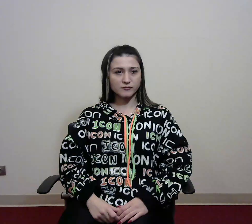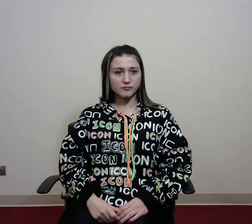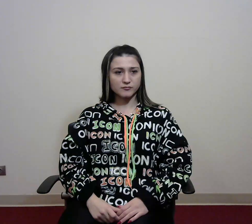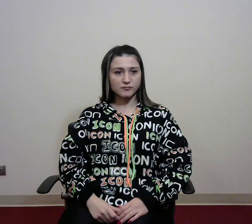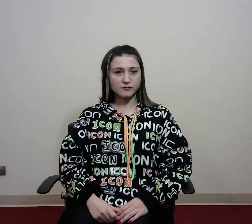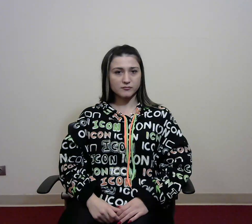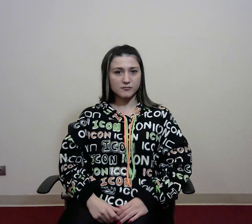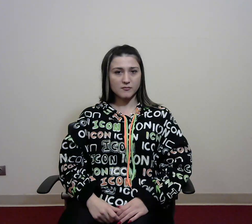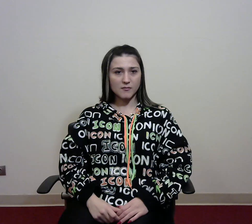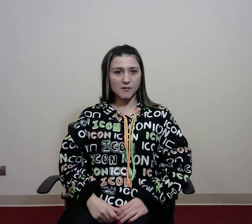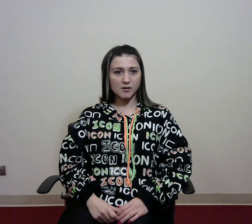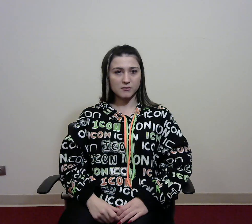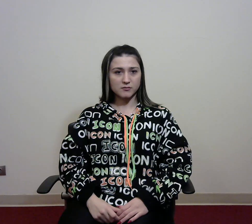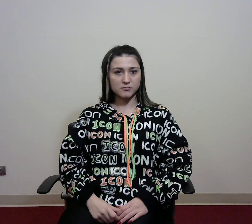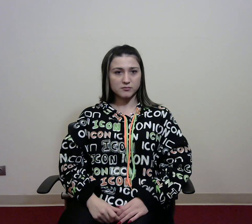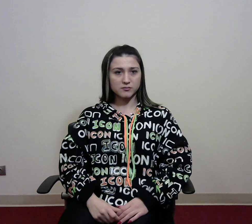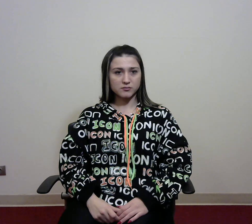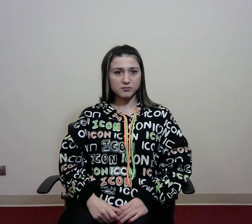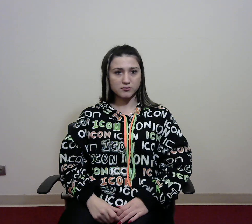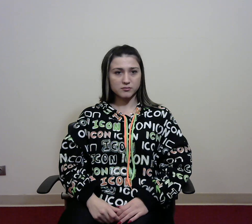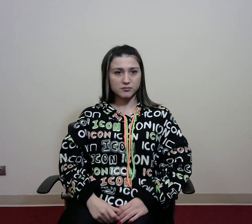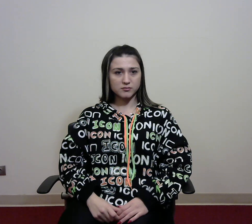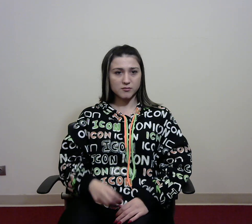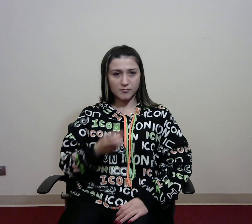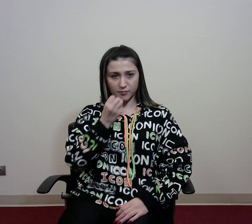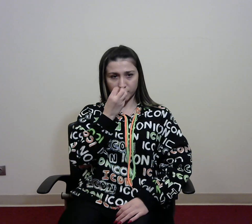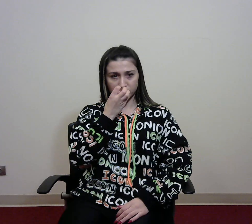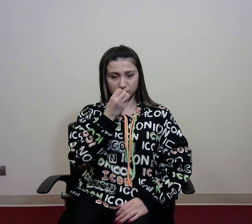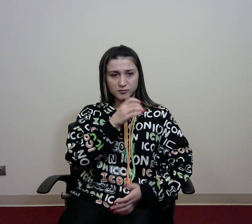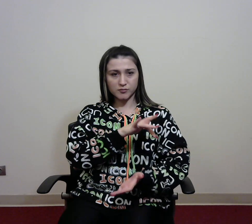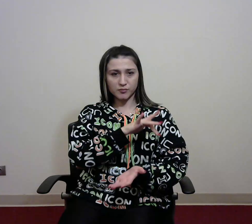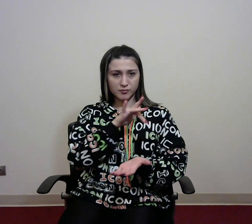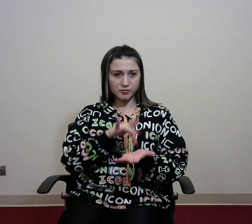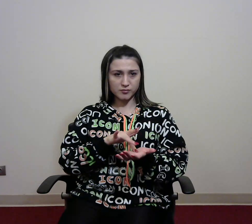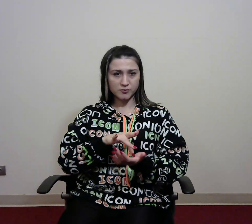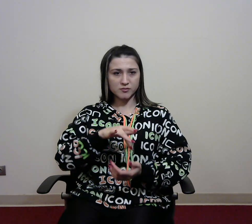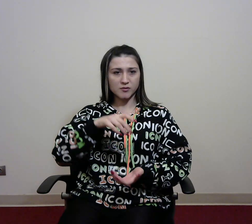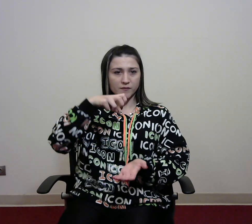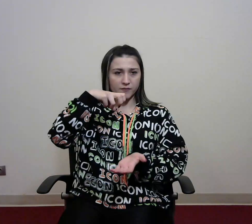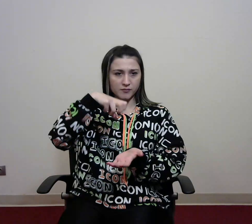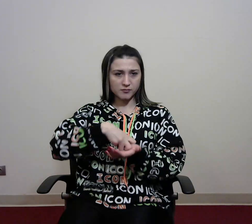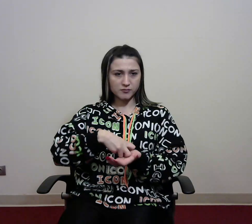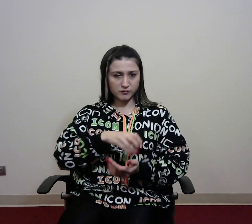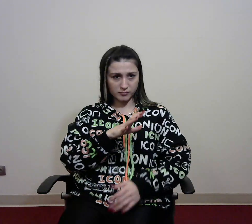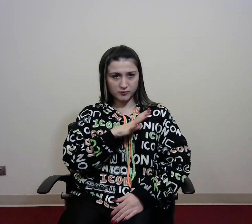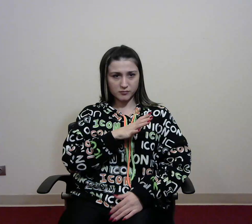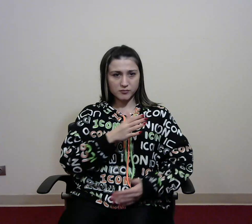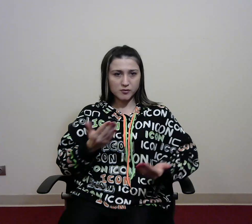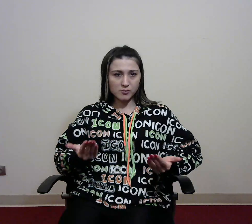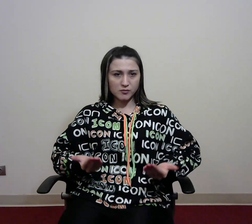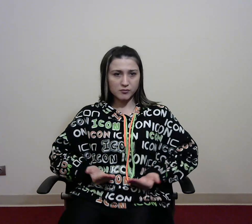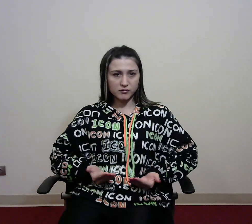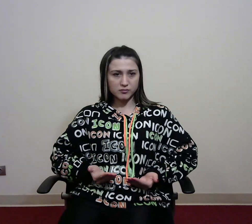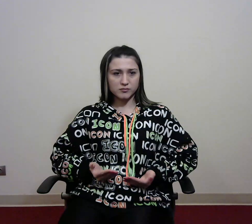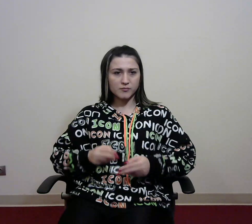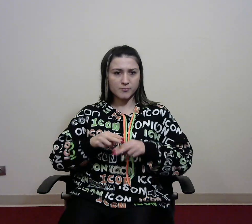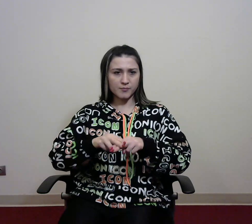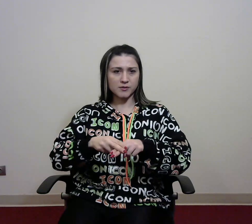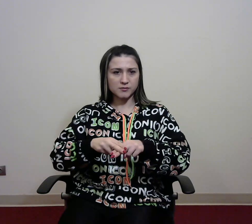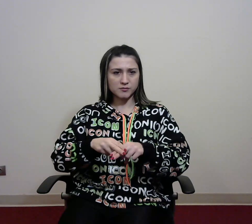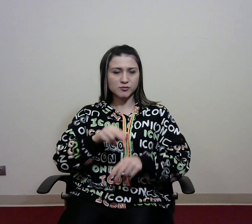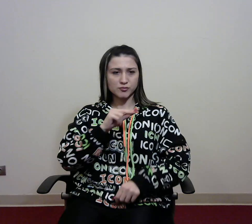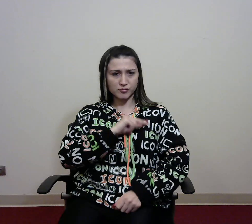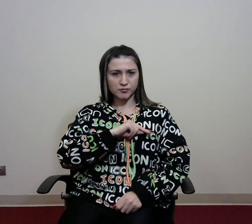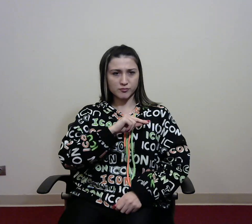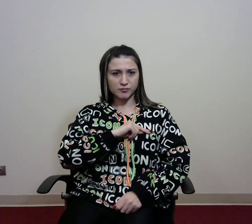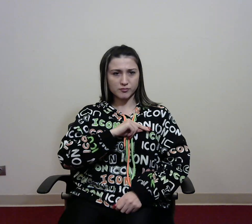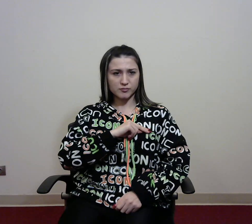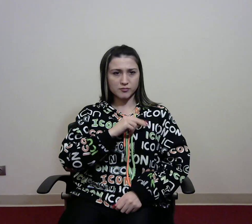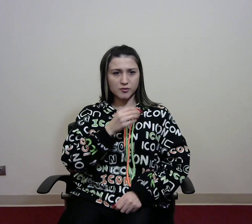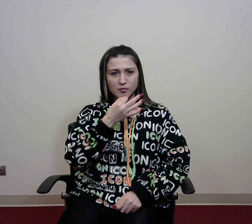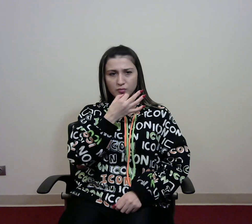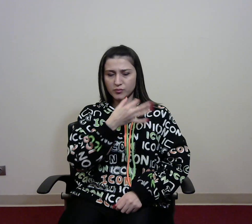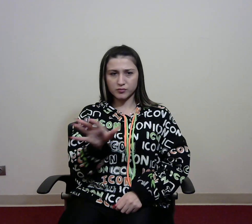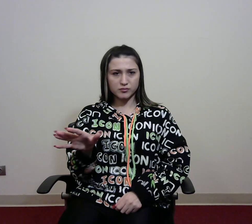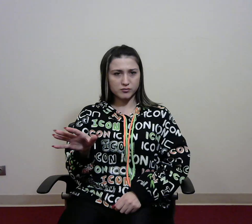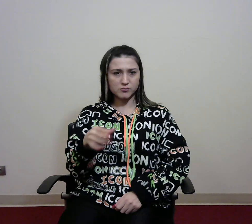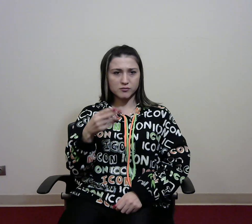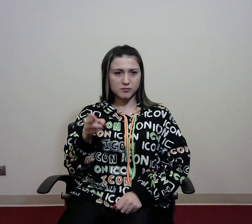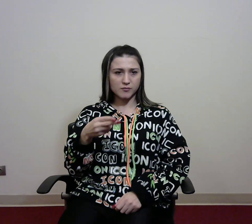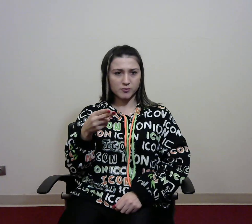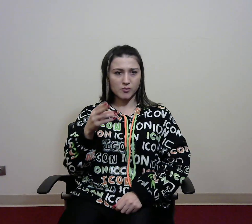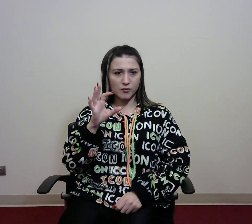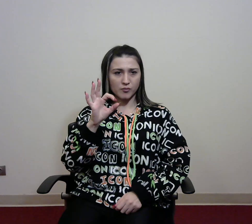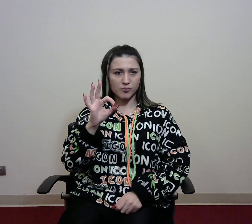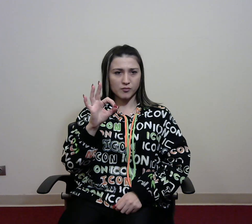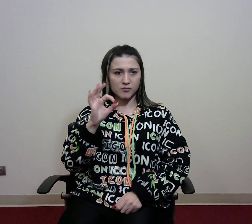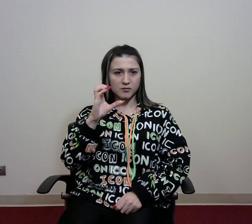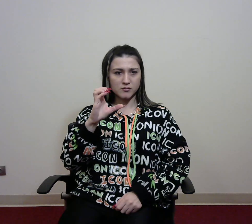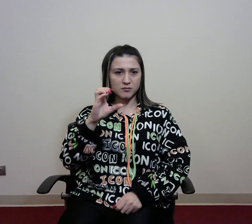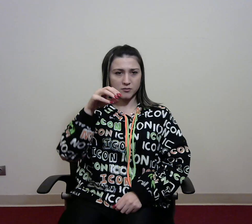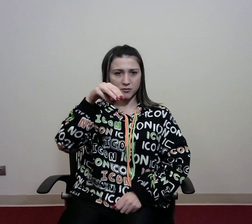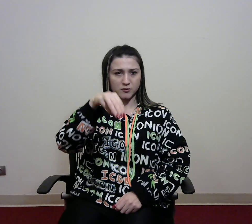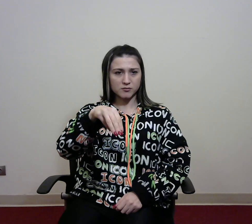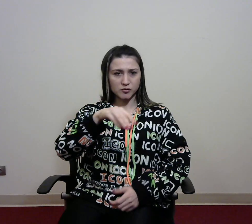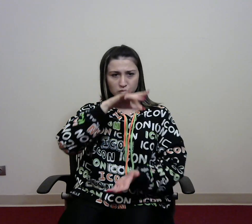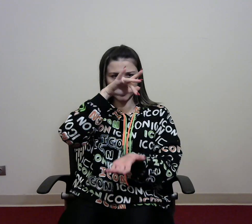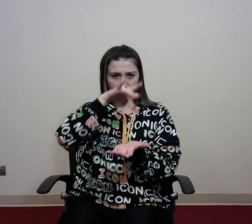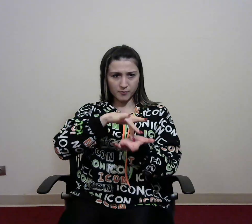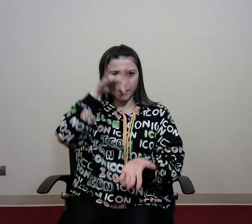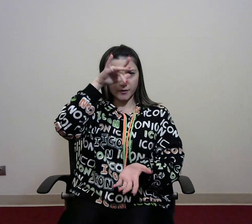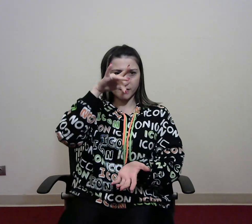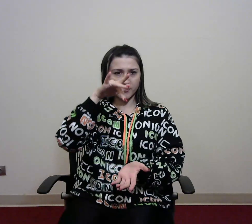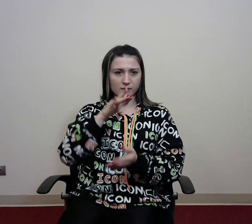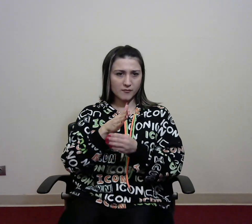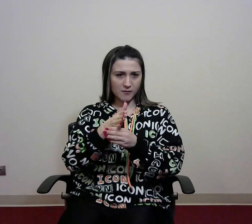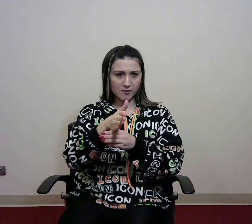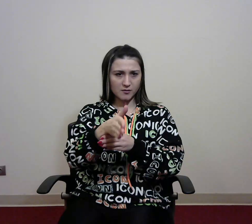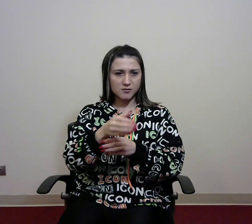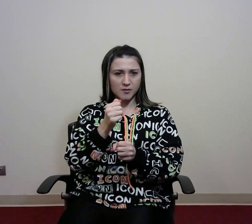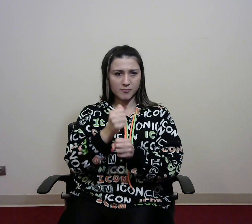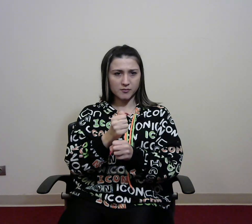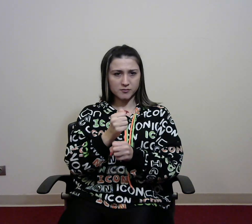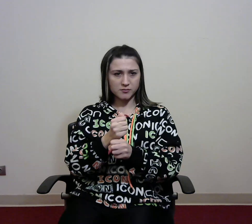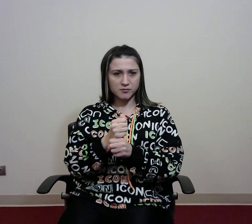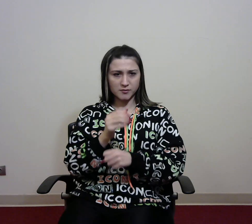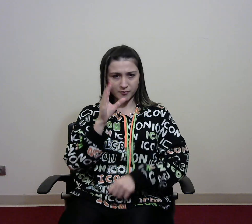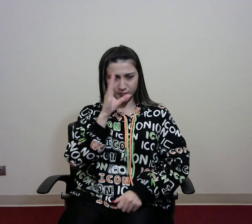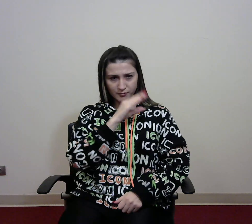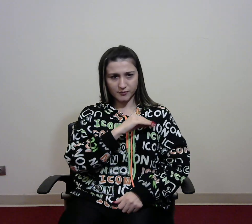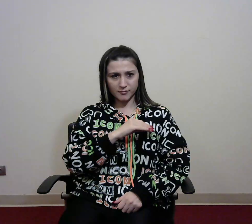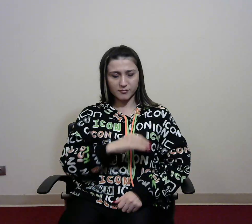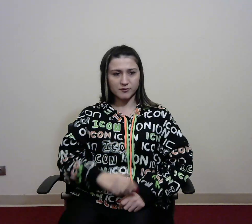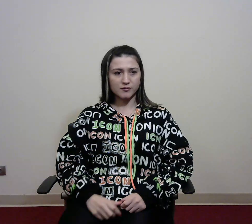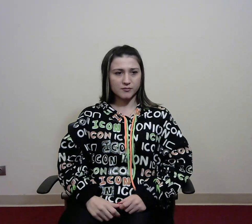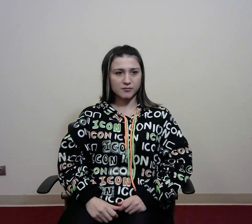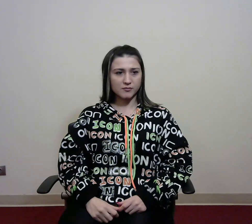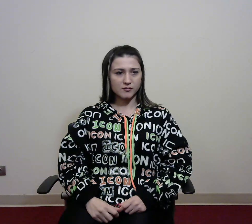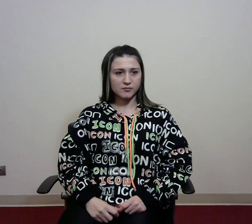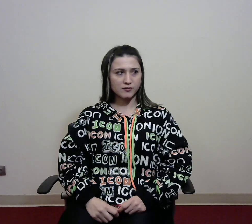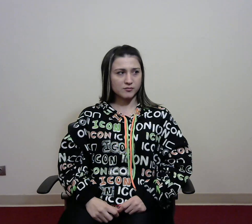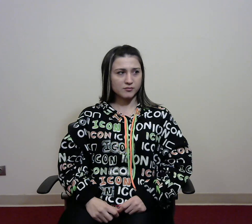Bakı şəhərində qeydiyyatda olan vətəndaşlar paytaxtda işləyən istənilən DOST mərkəzinə yaxınlaşa bilər